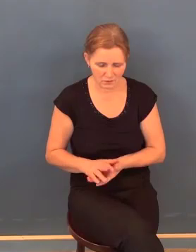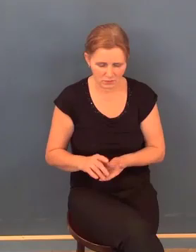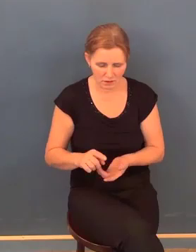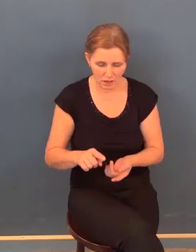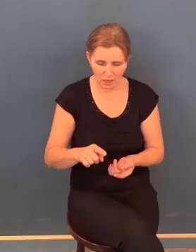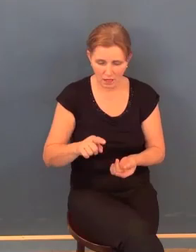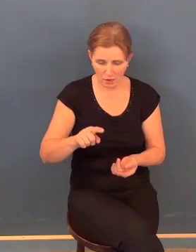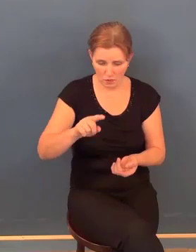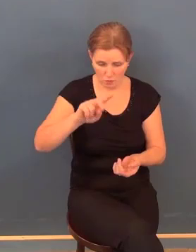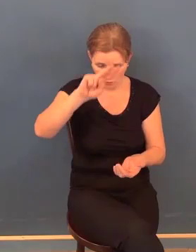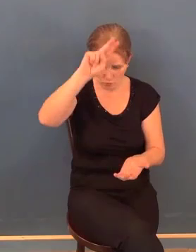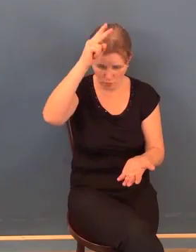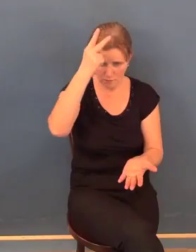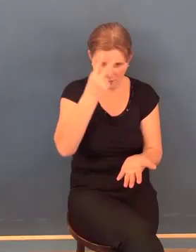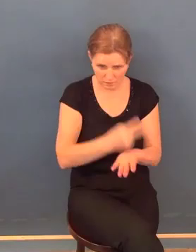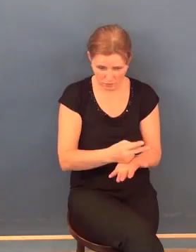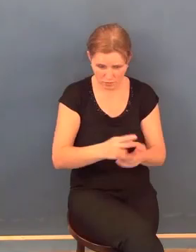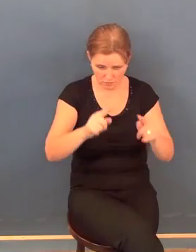Upadek z wysokości.